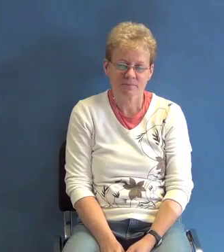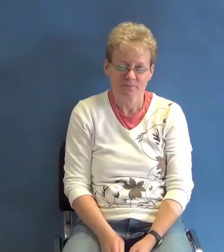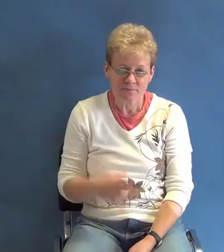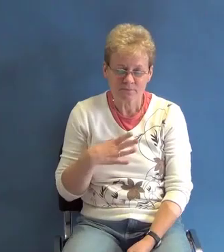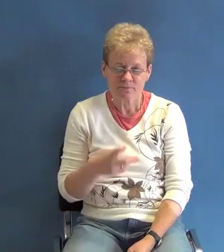Masz wolne?